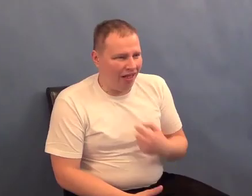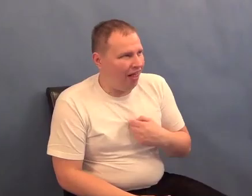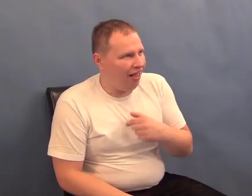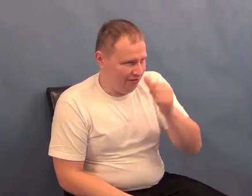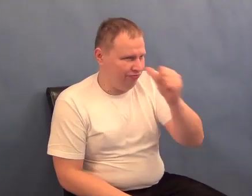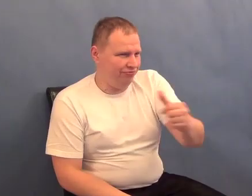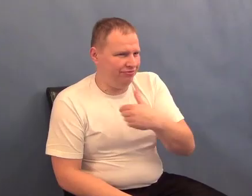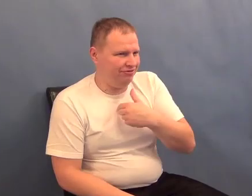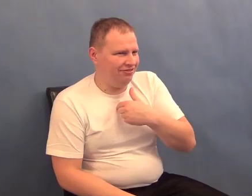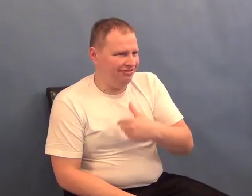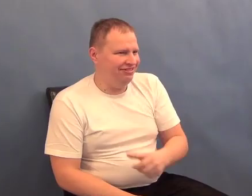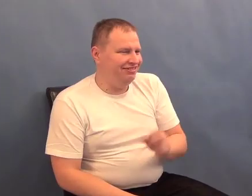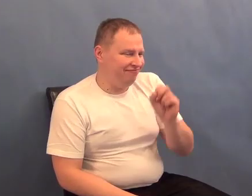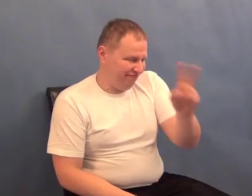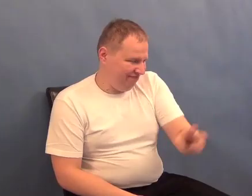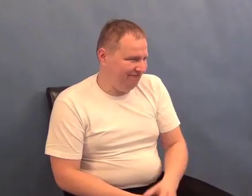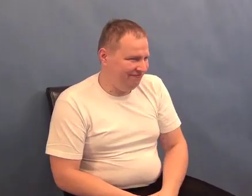Ja nie dam rady.